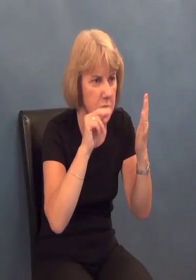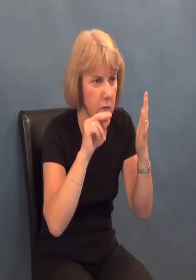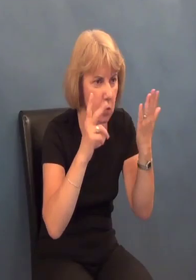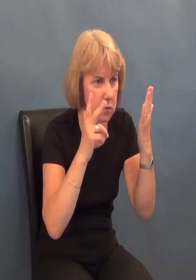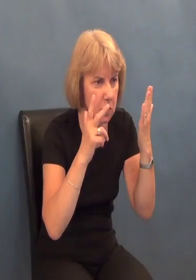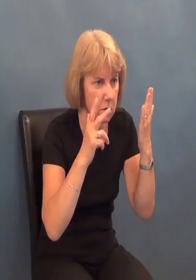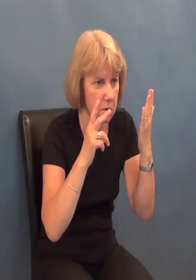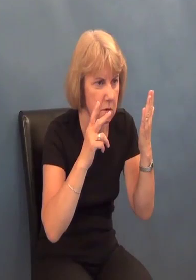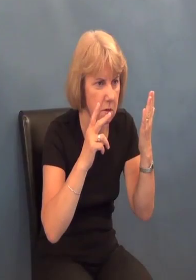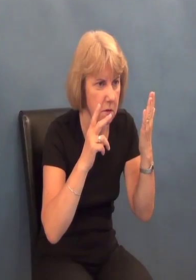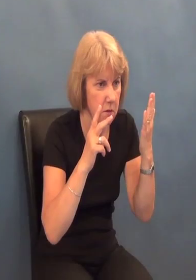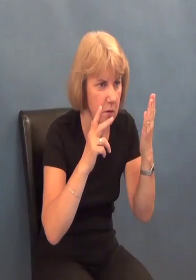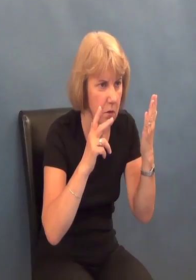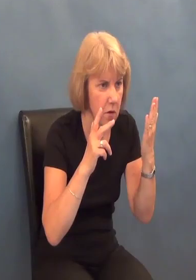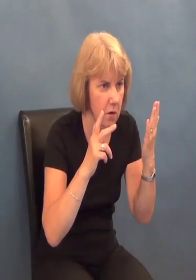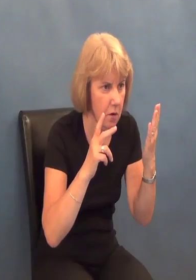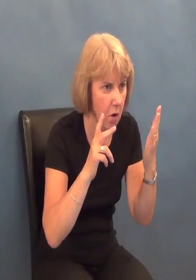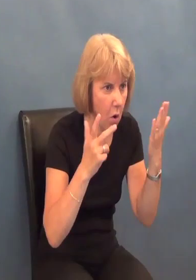W poniedziałek, ósmego.